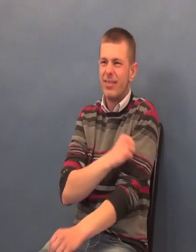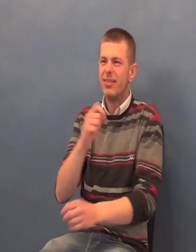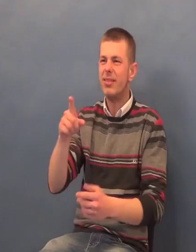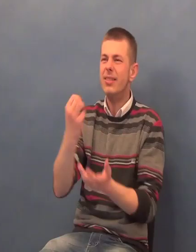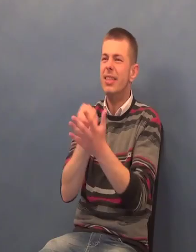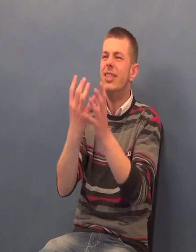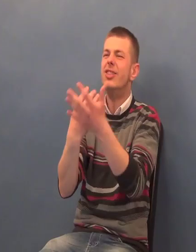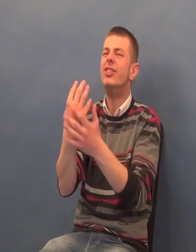Tak, twardym grzebieniem do czyszczenia sierści.